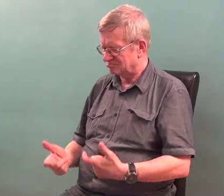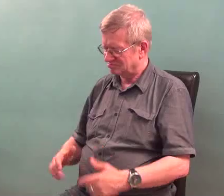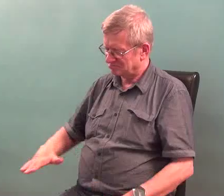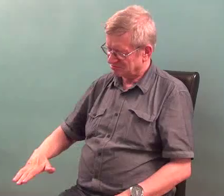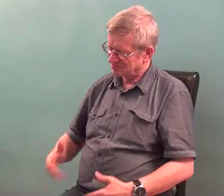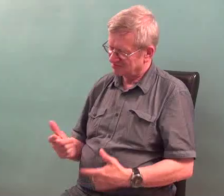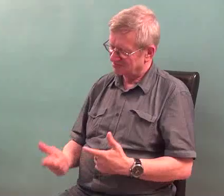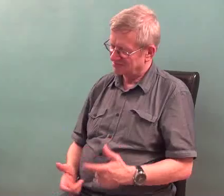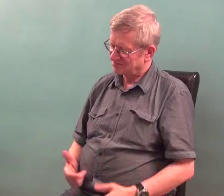Co ten mały robi?